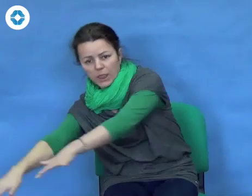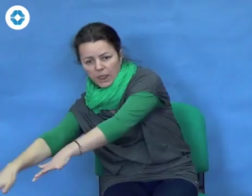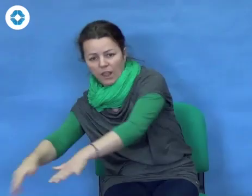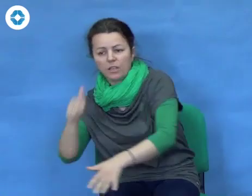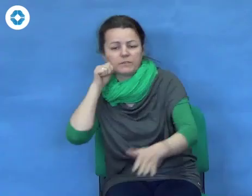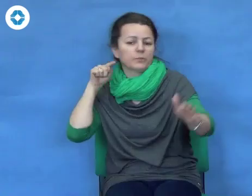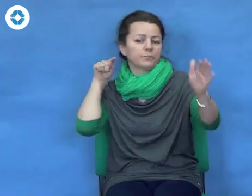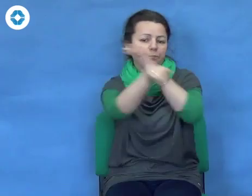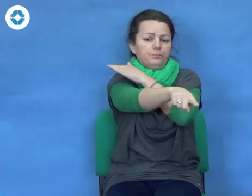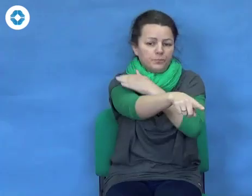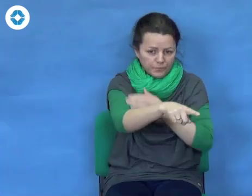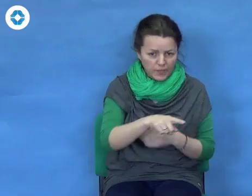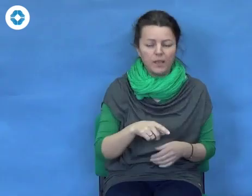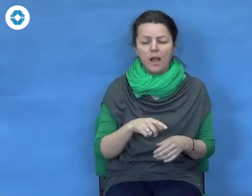Dziewczyna uciekła.